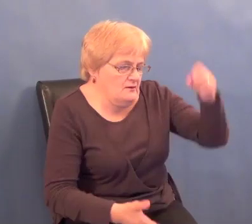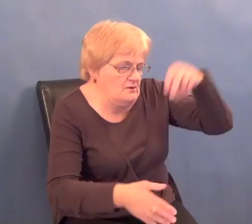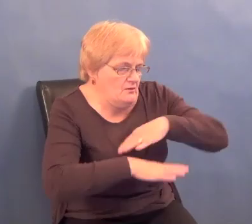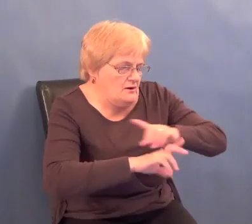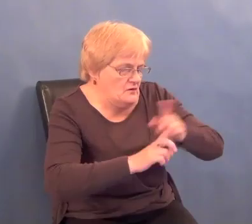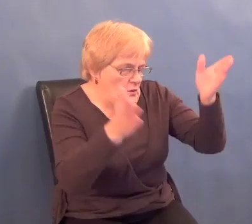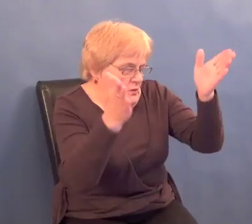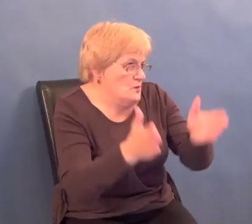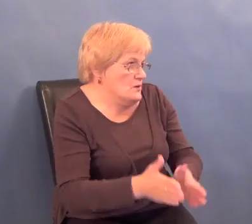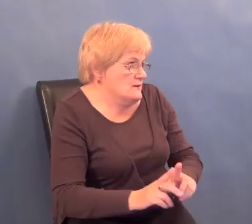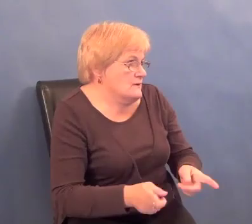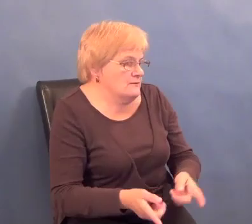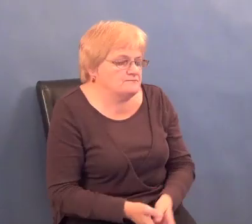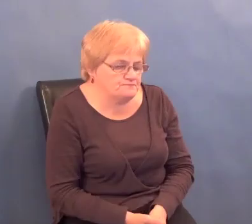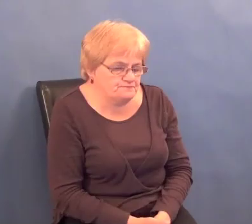Nie wolno pływać w wąwozie.